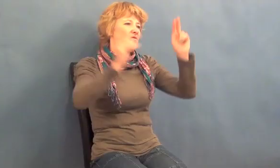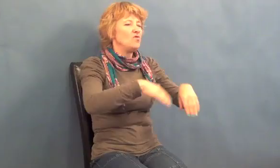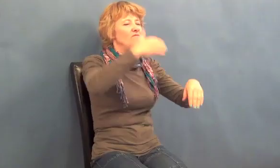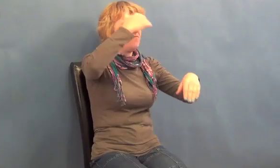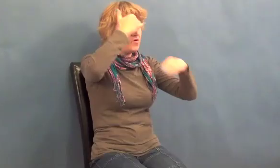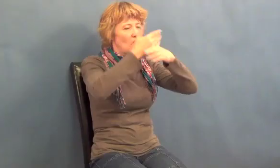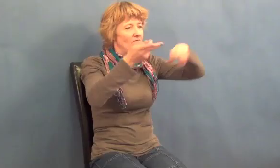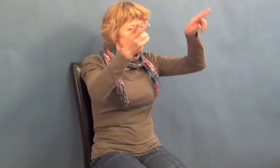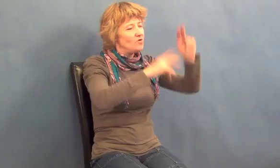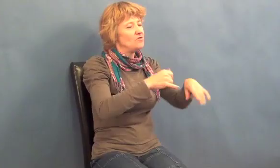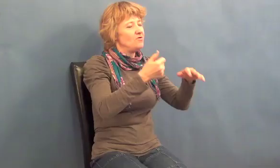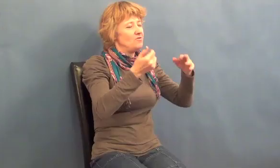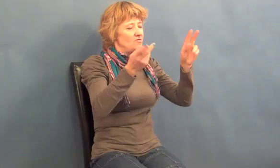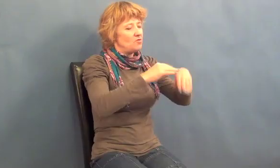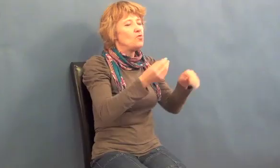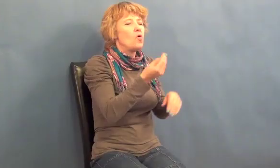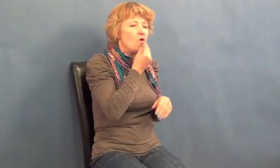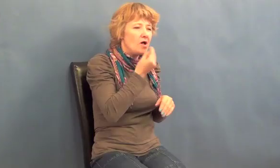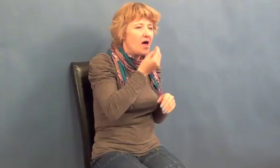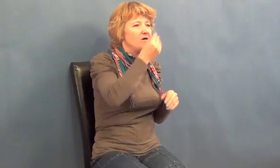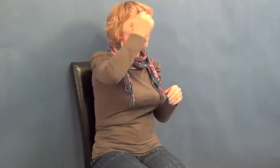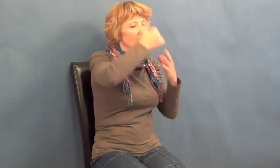Jest wieczór i wracają na kolację.